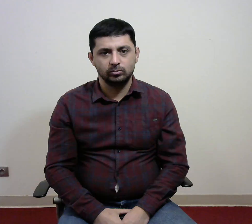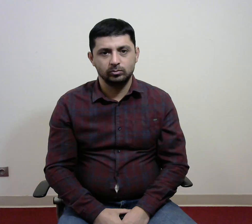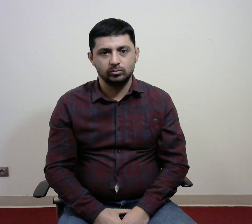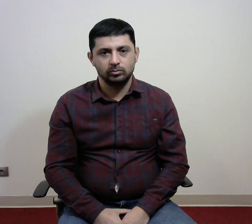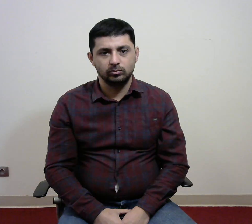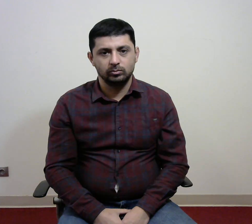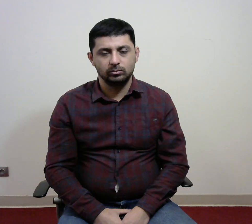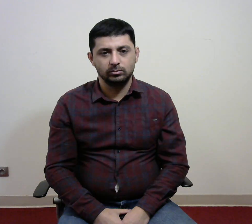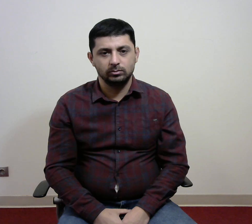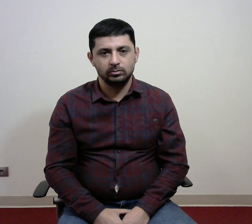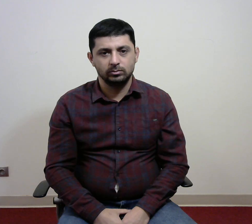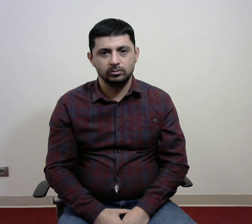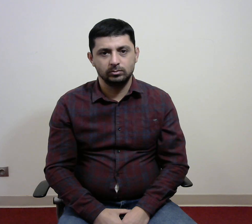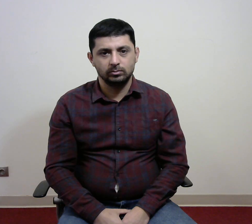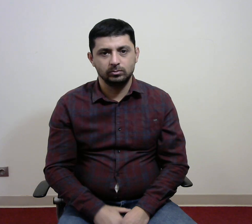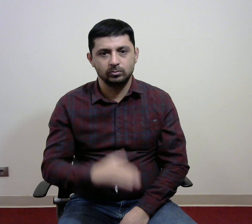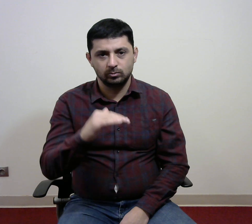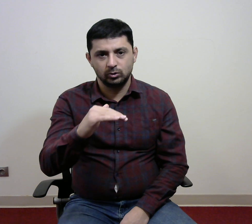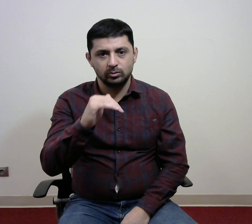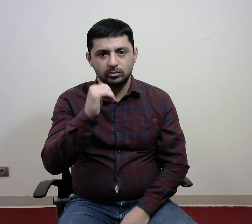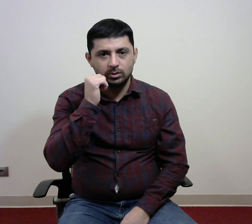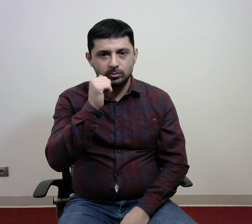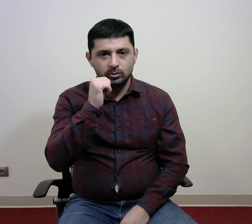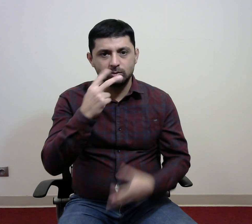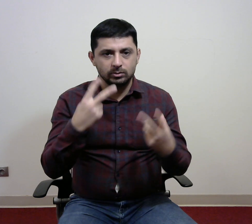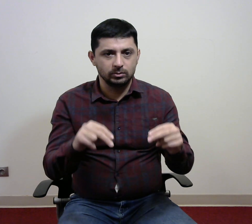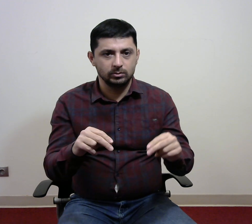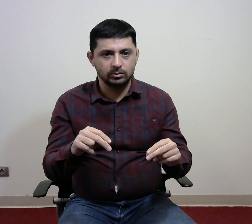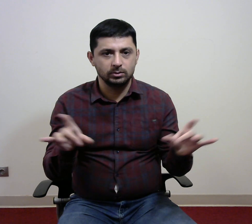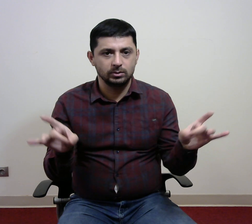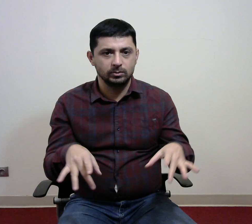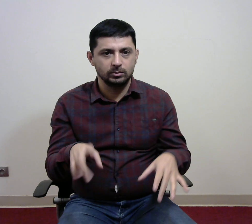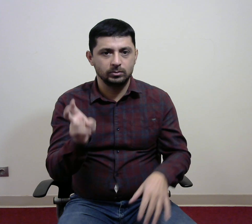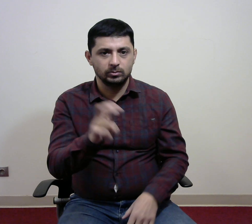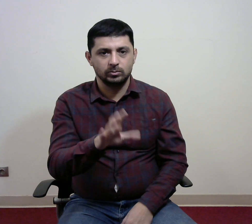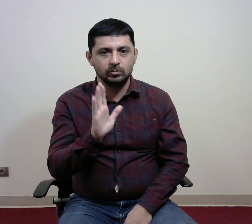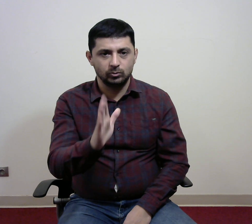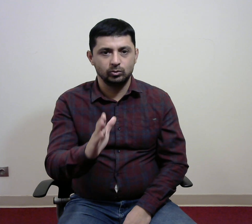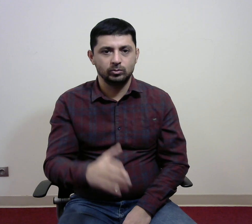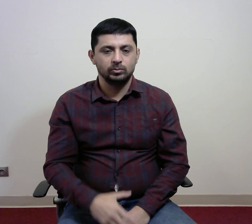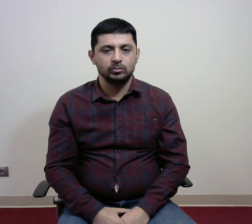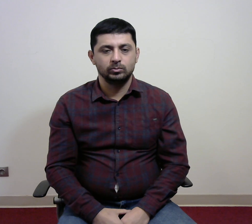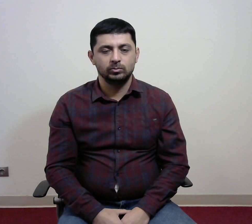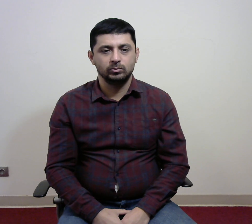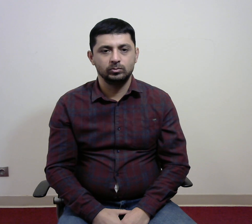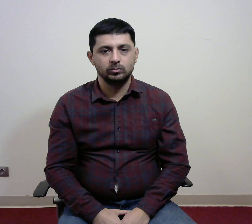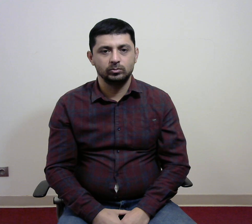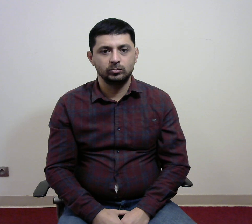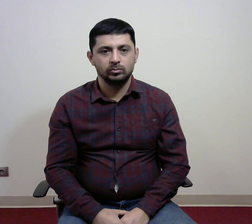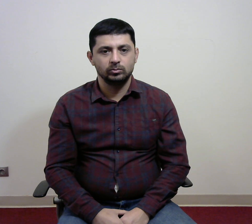Siz sabah hansı restorana gedəcəksiniz?